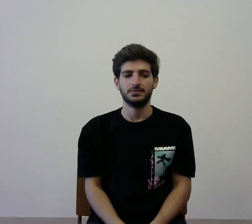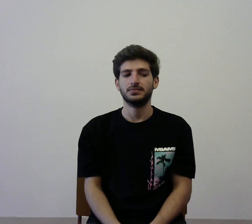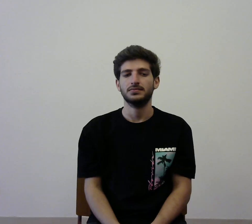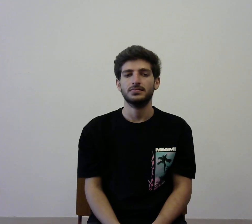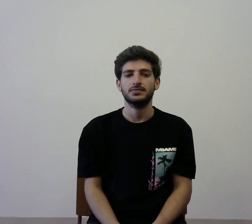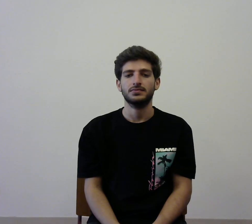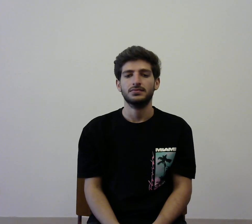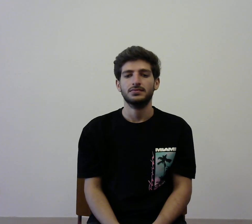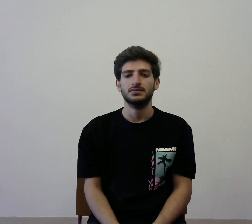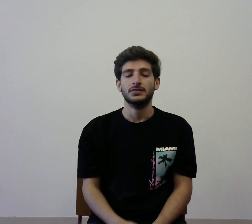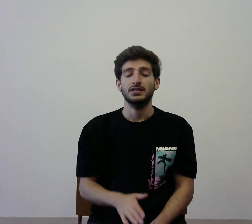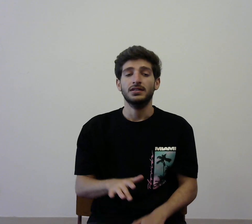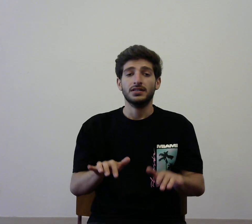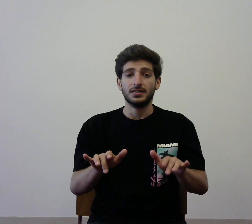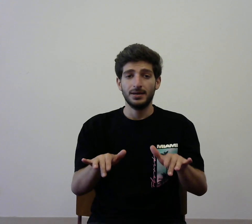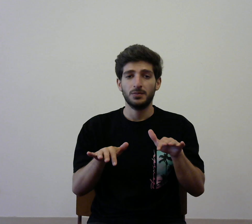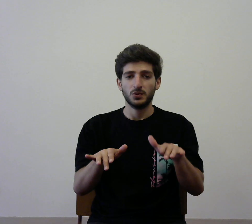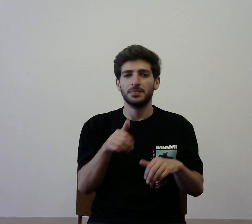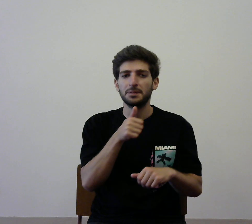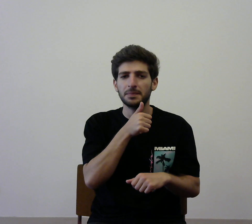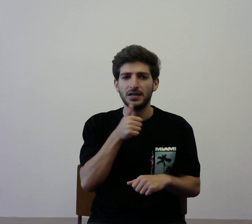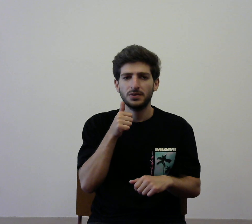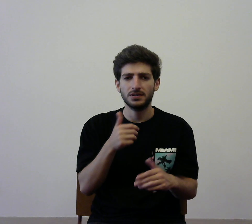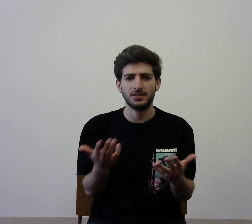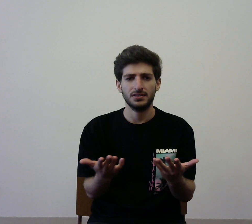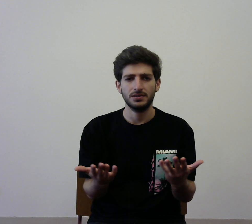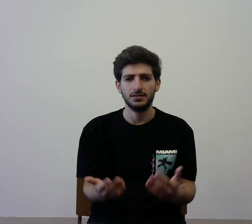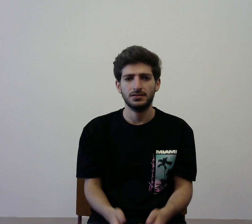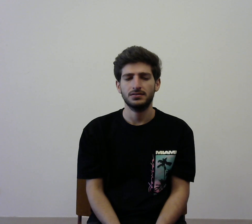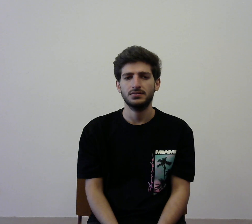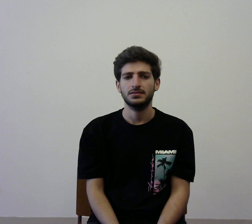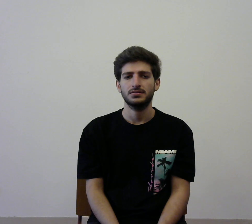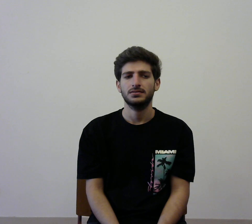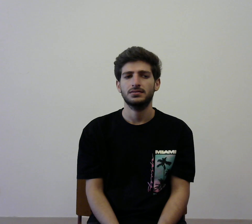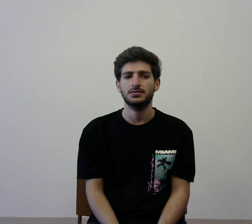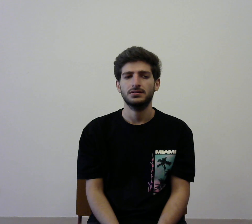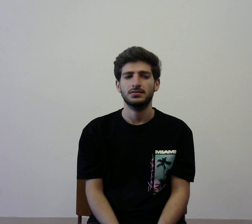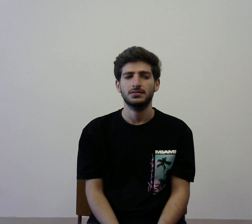Kompüterin parolu nədir?